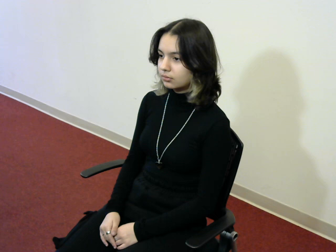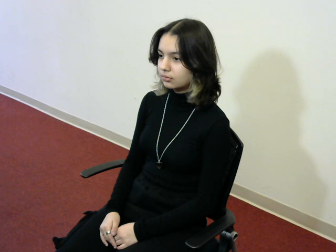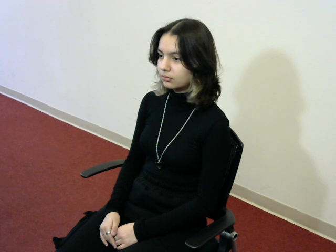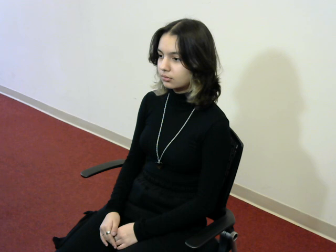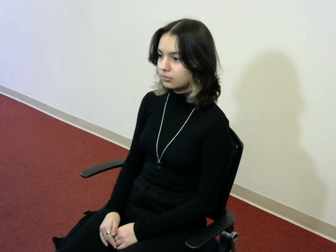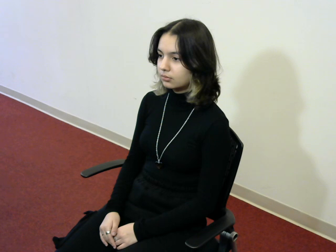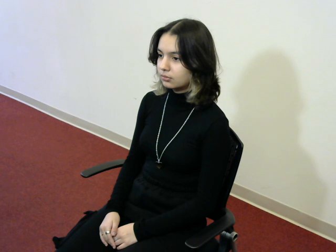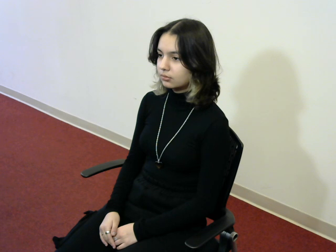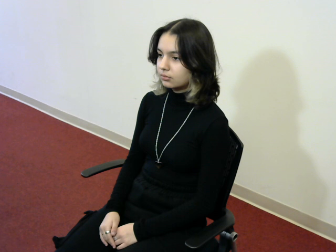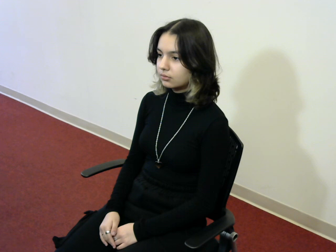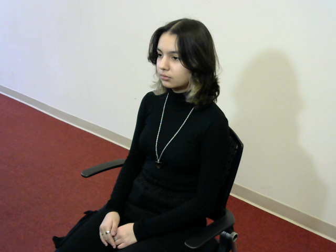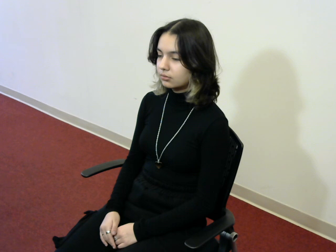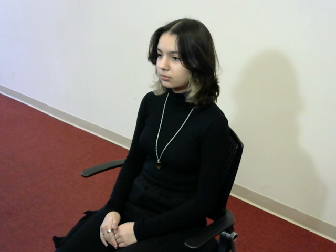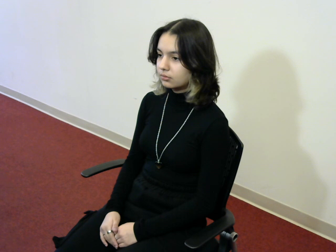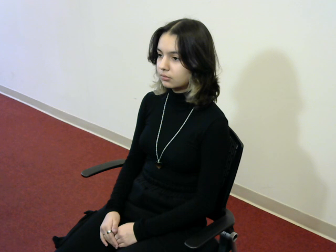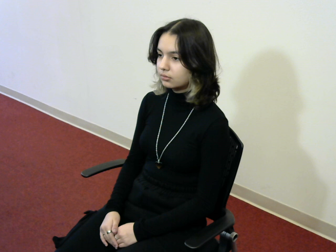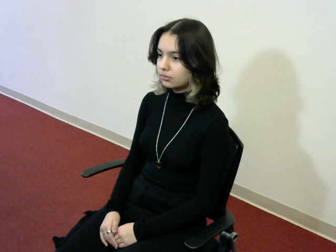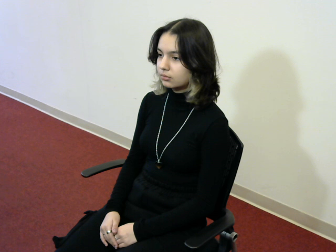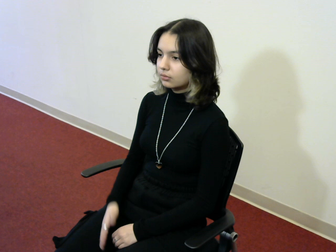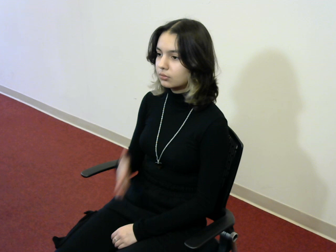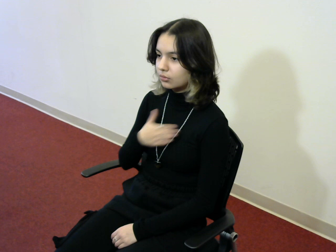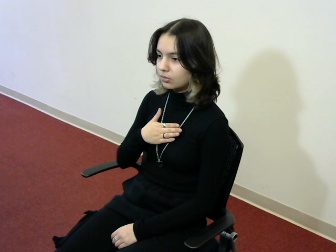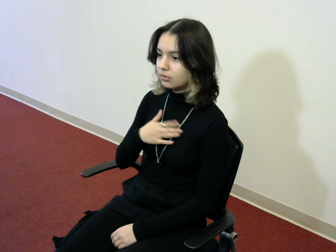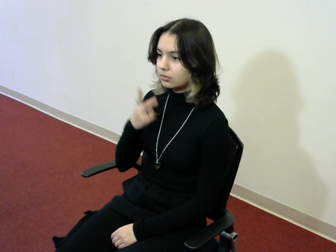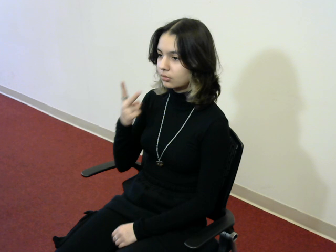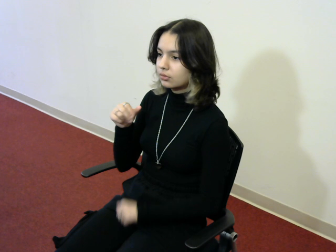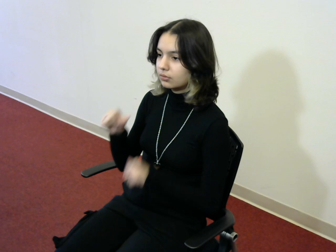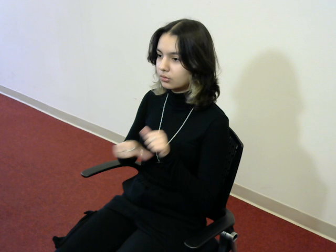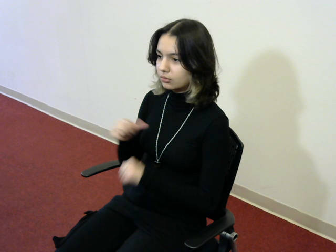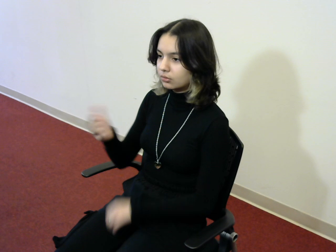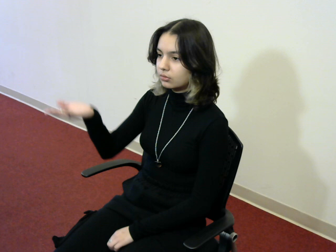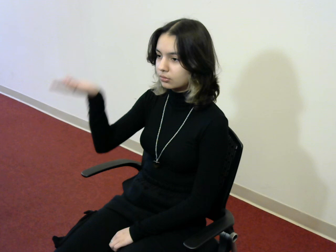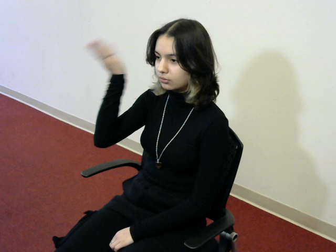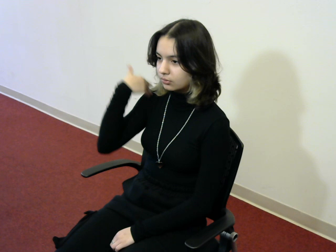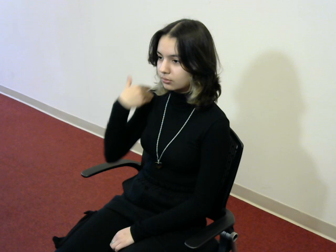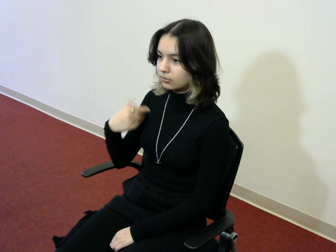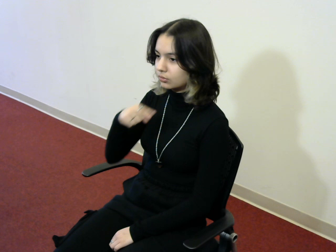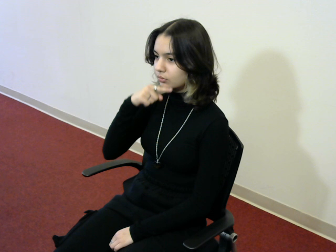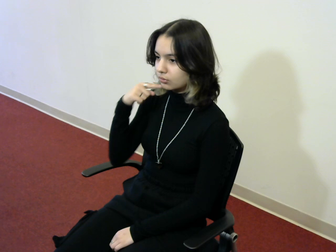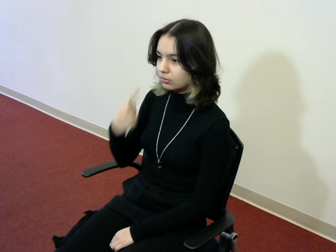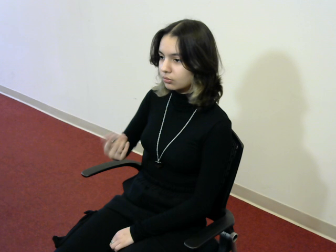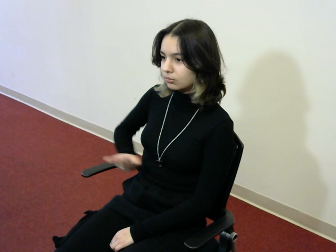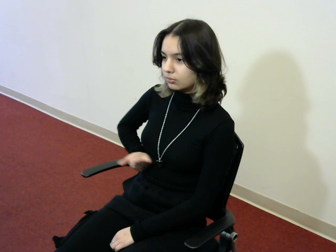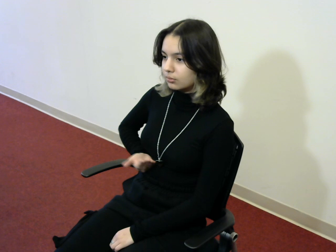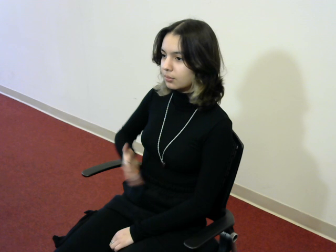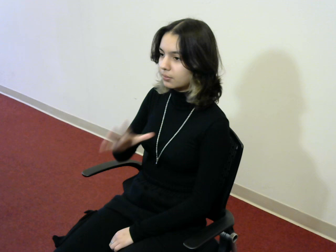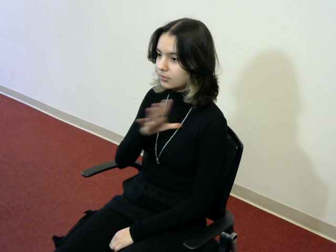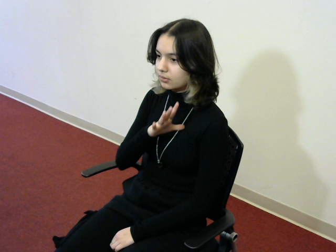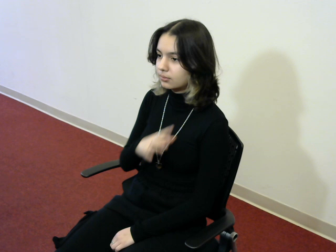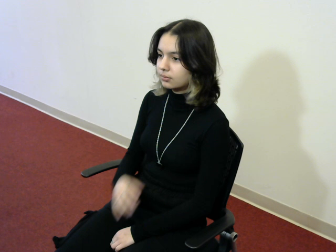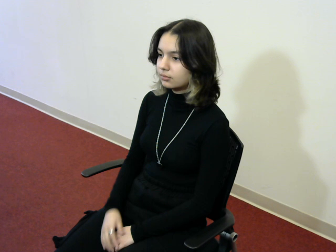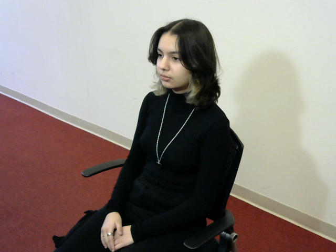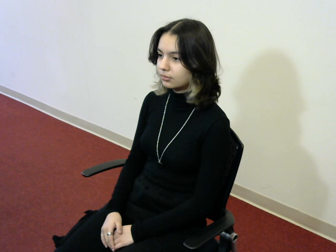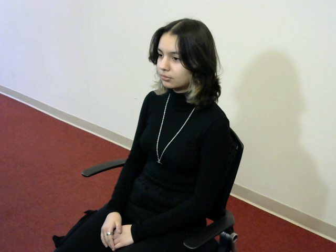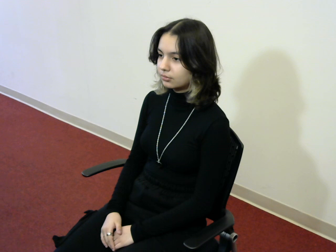Mən iki il öncə Rusiyada yaşayırdım